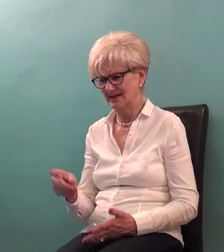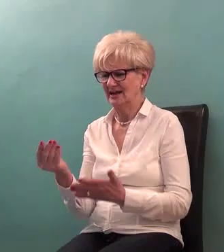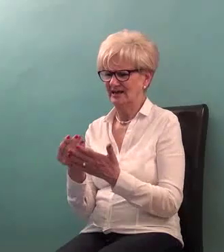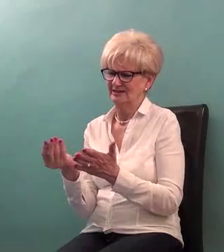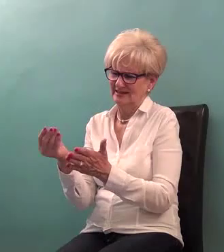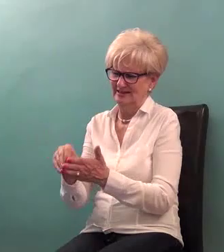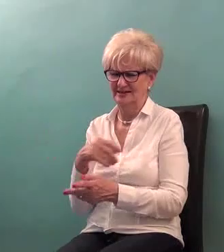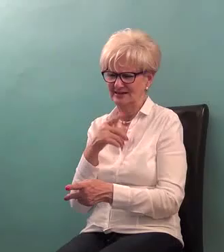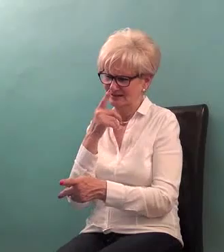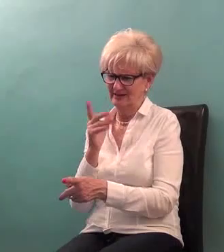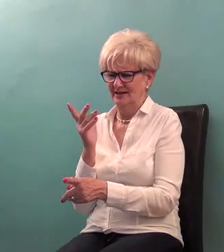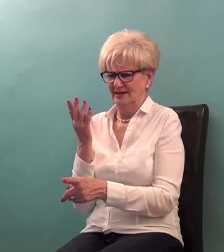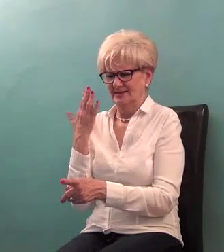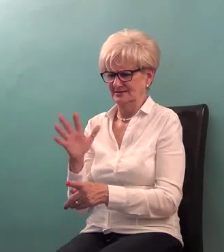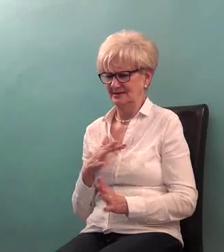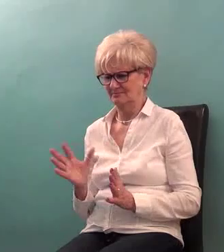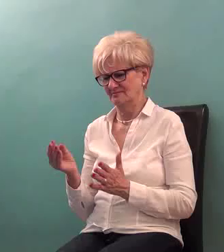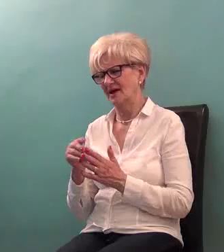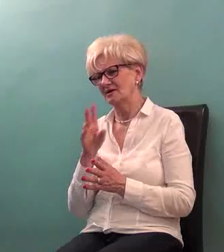Rysunek jest dodany, ja nie znam się na tym.